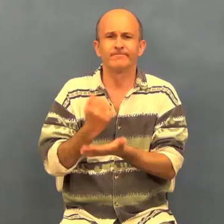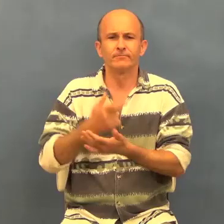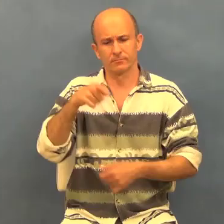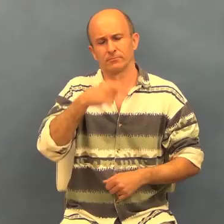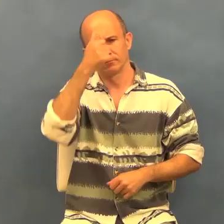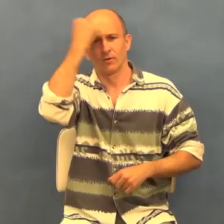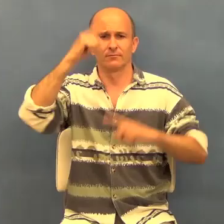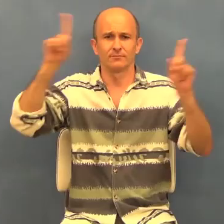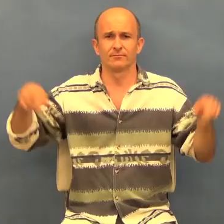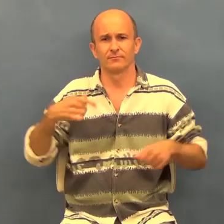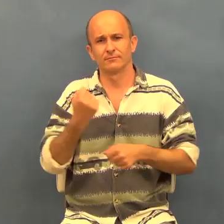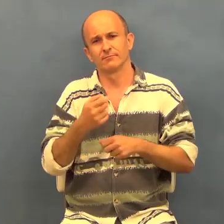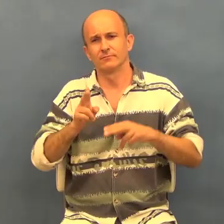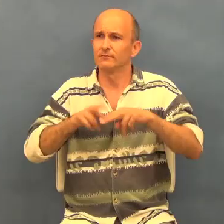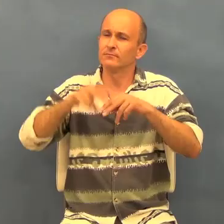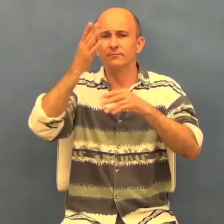On chodzi po ludziach i naprawia okna.